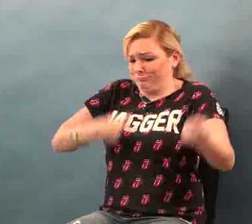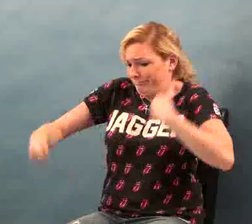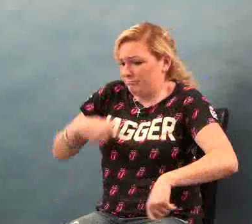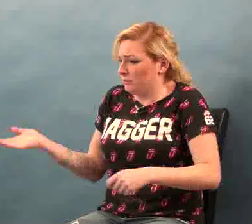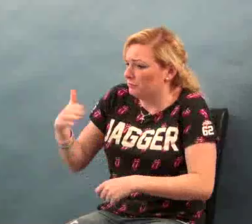Chłopiec zawołał psa.